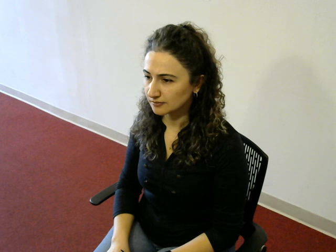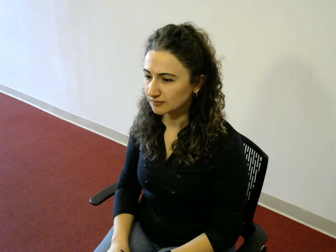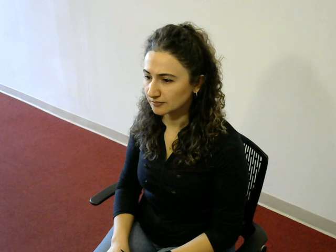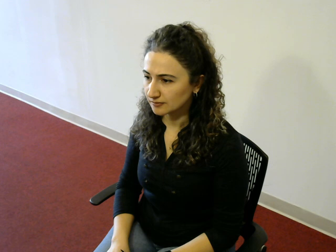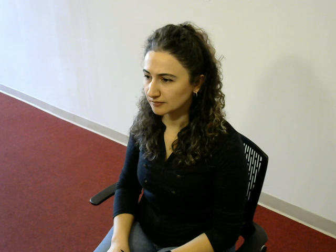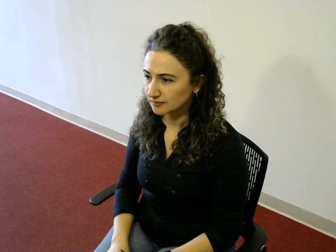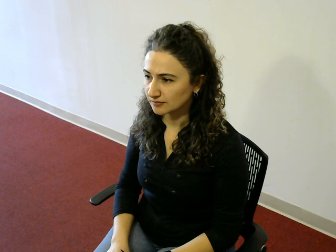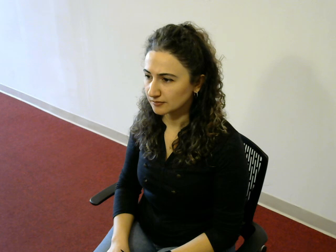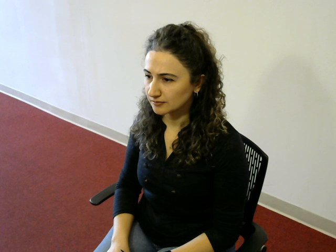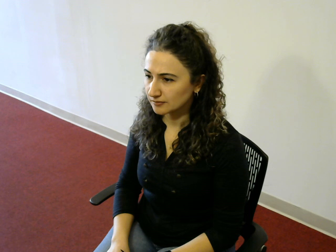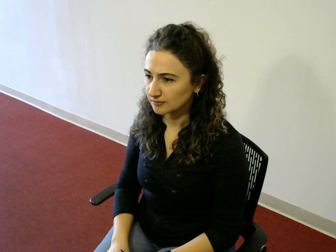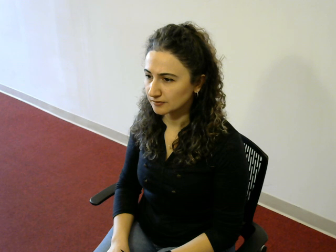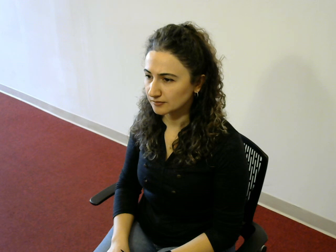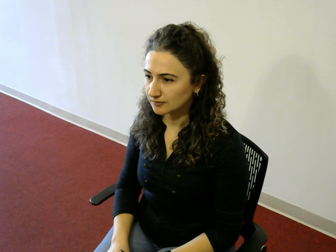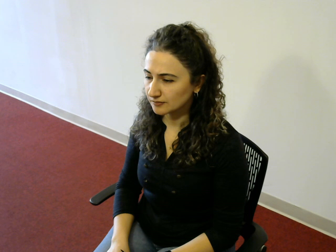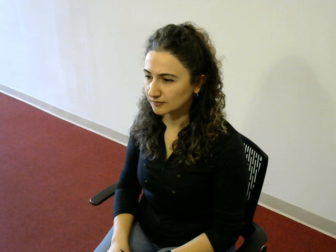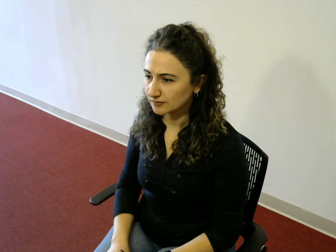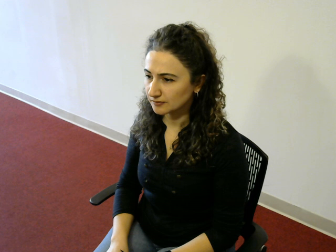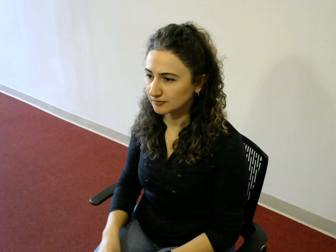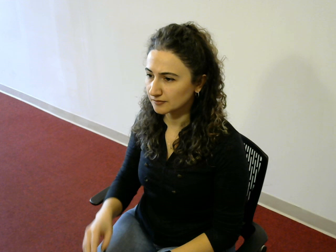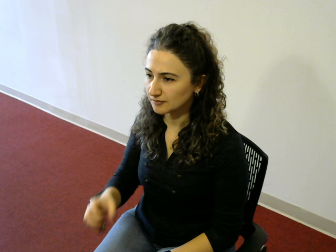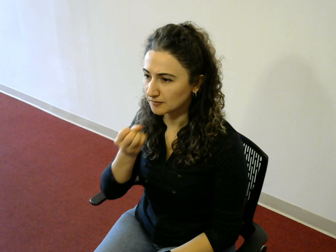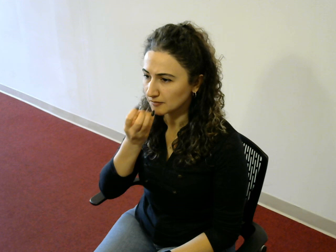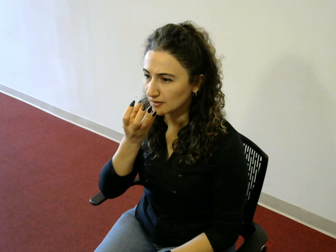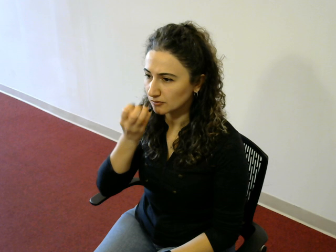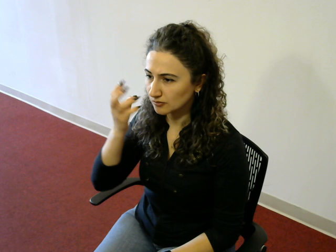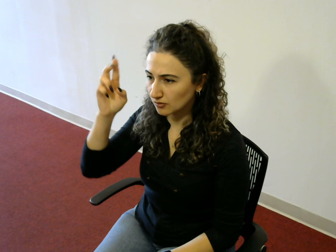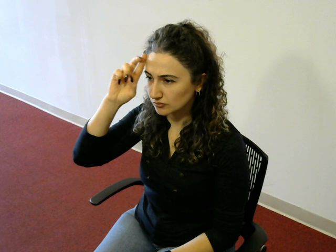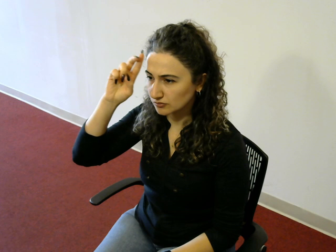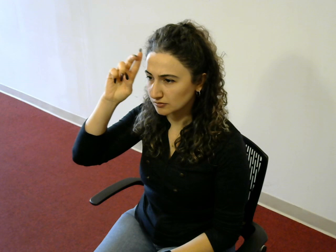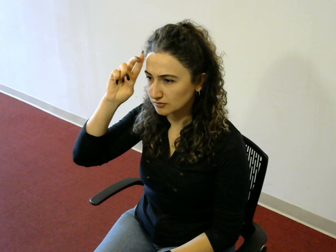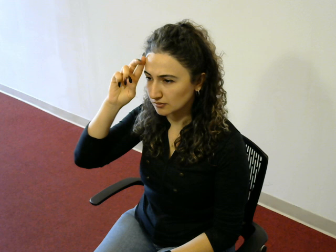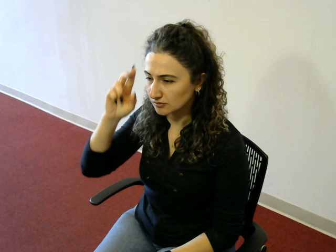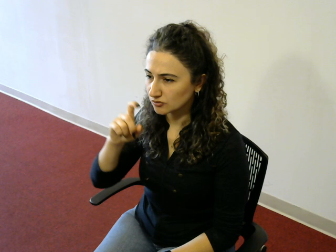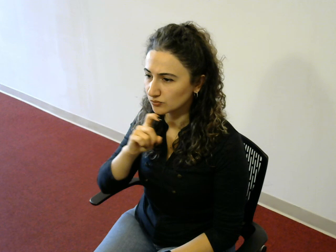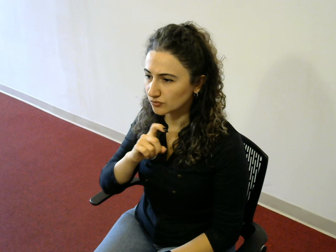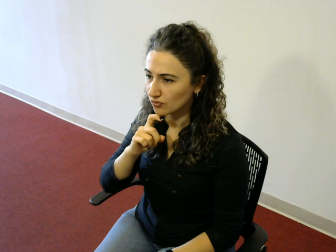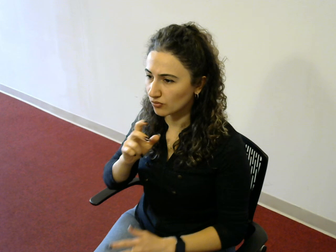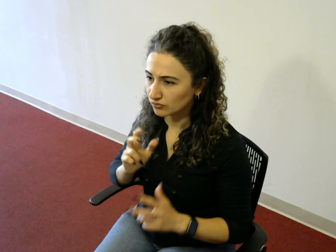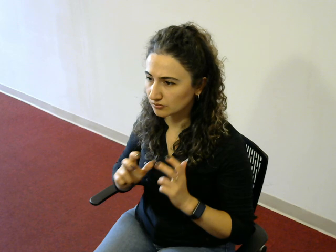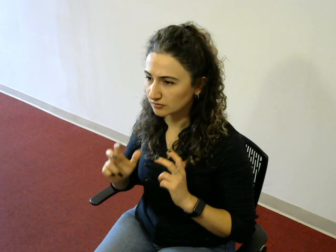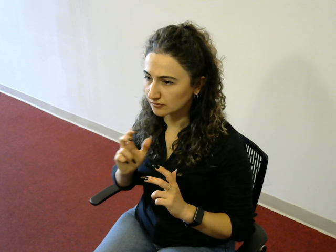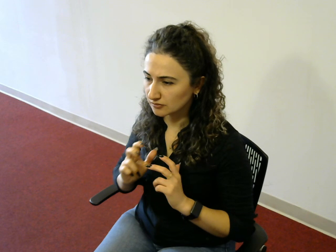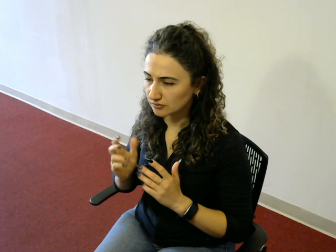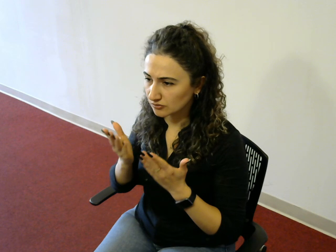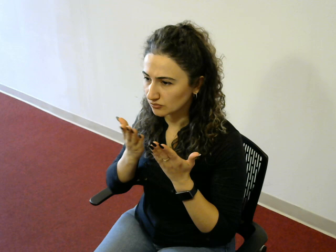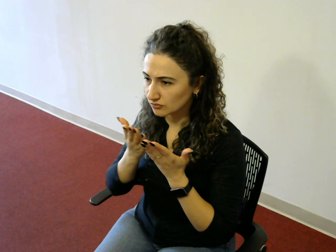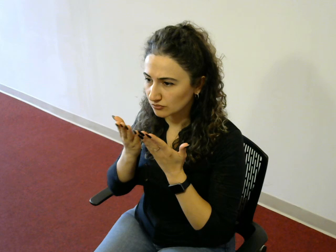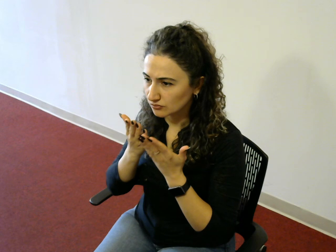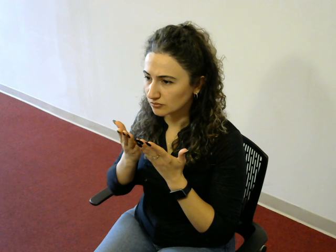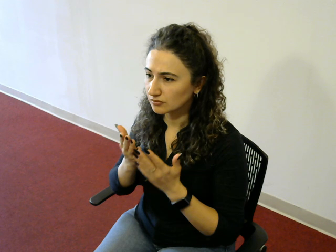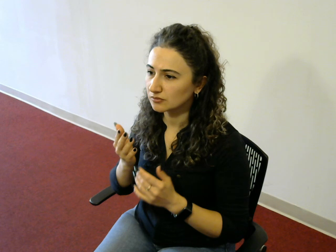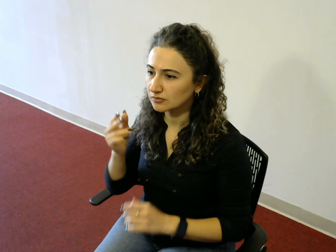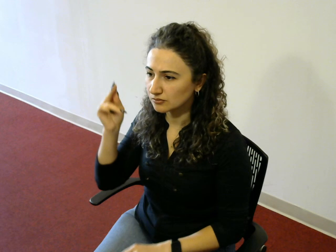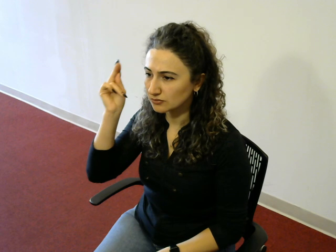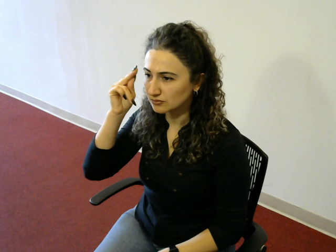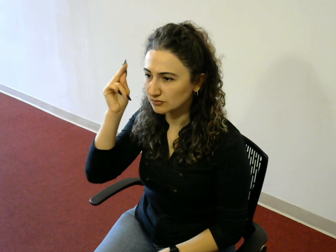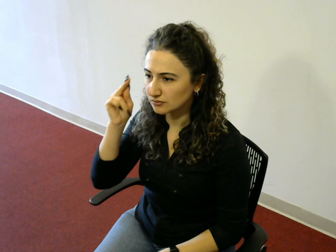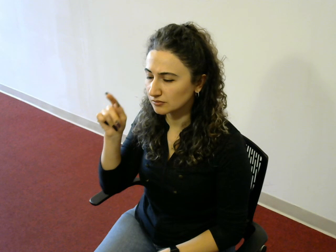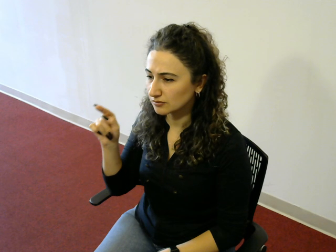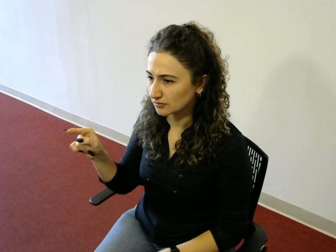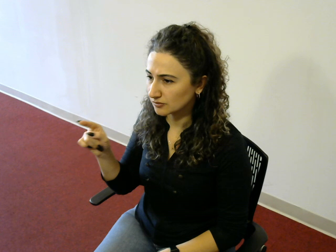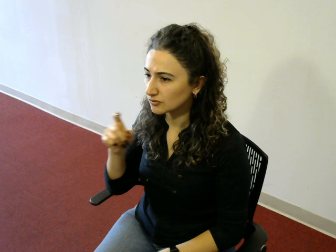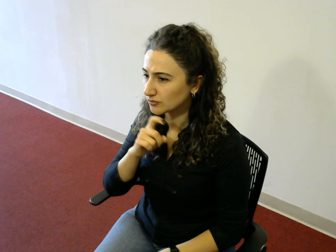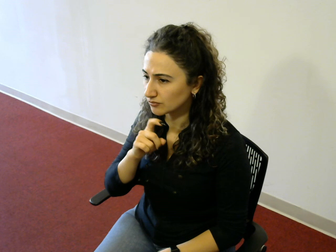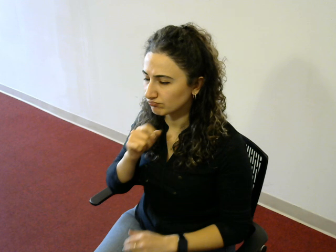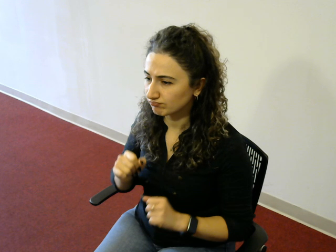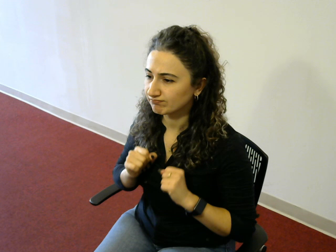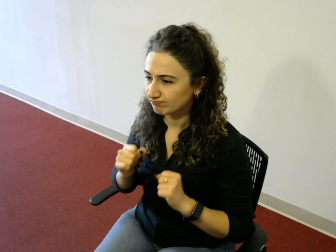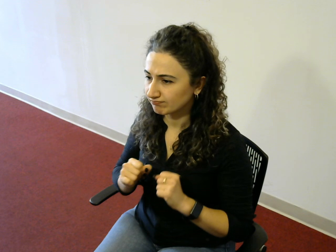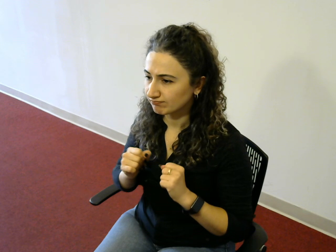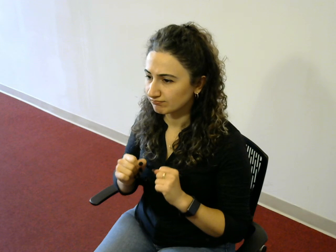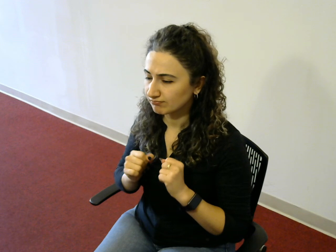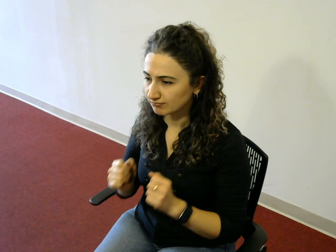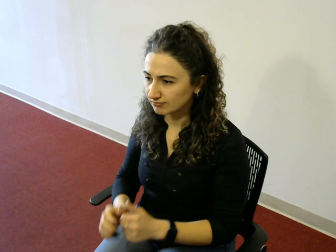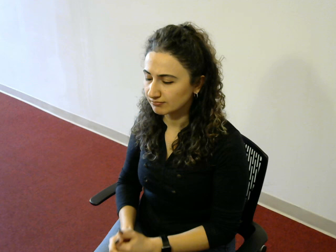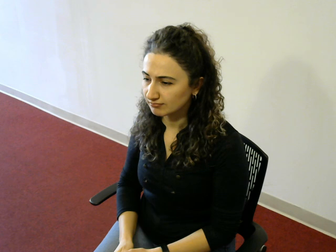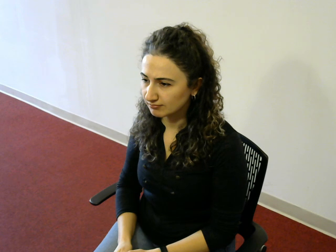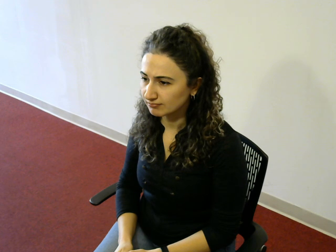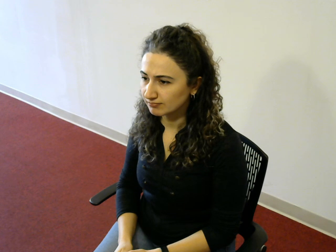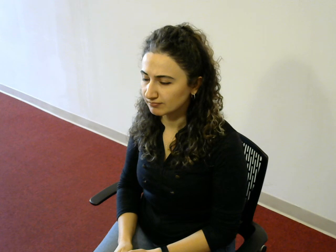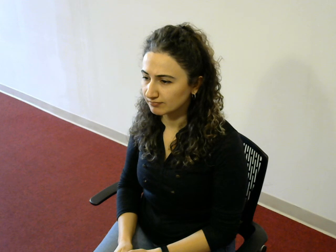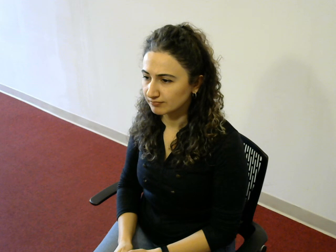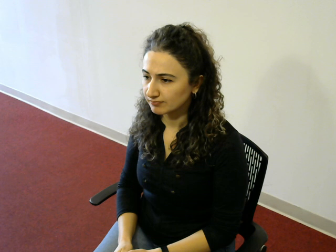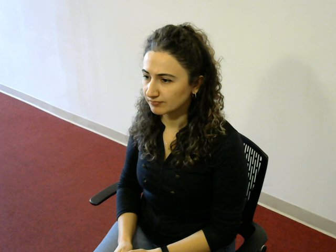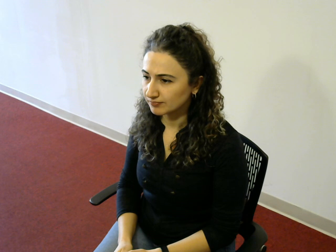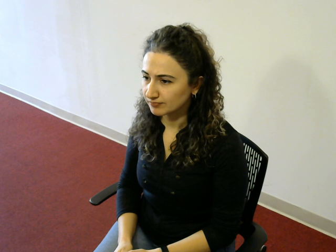Bakı Dövlət Universitetində oxuyan o tələbə çalışqandır